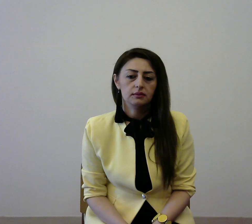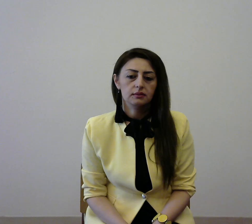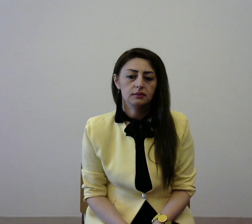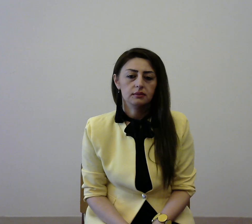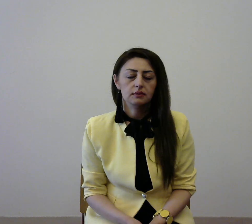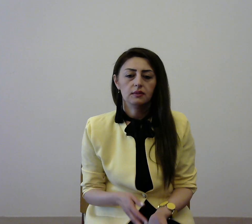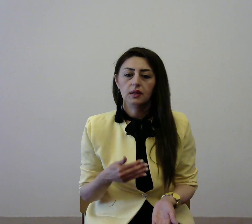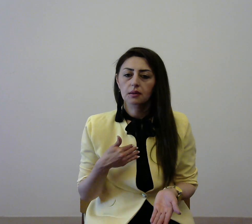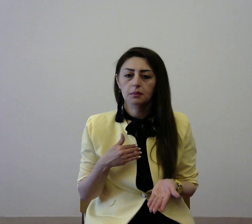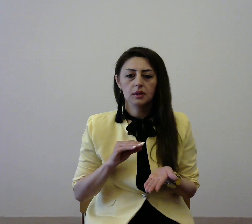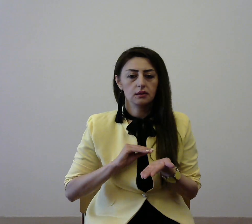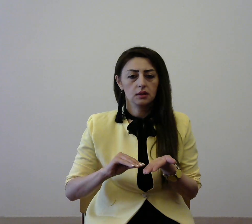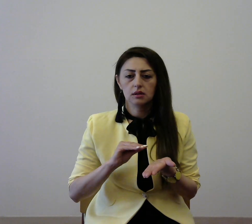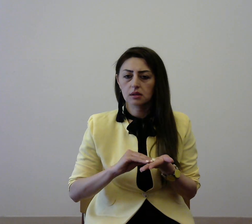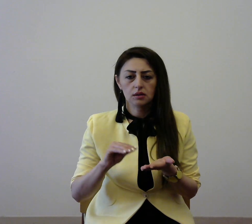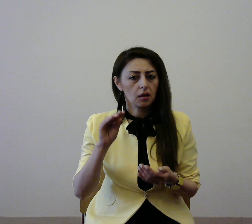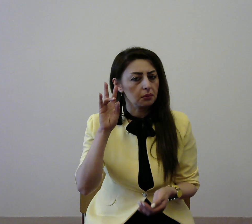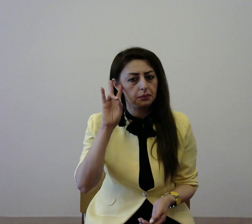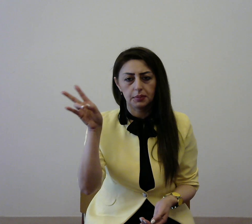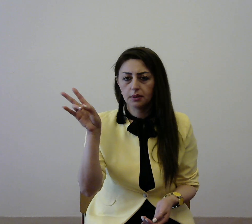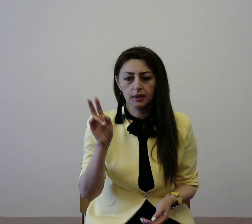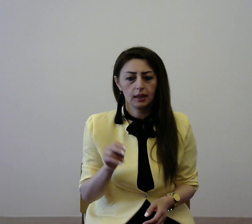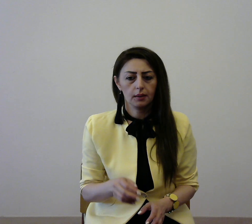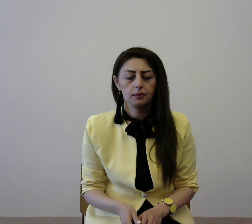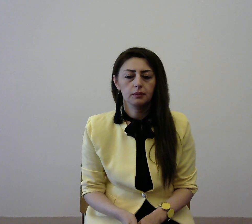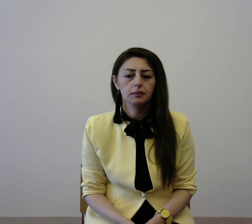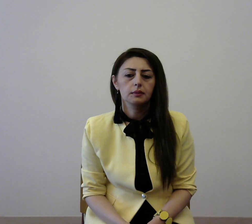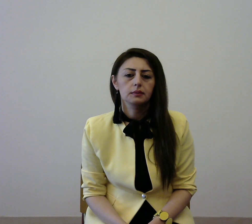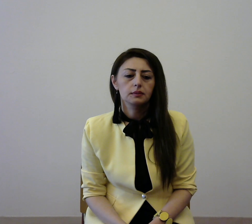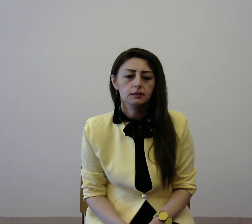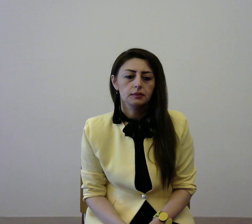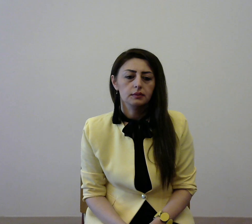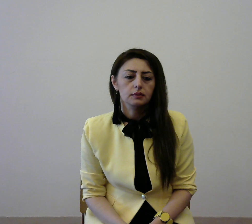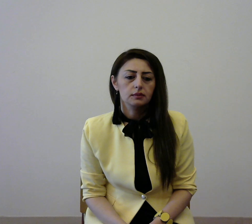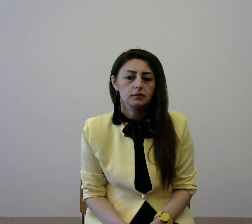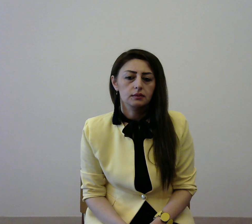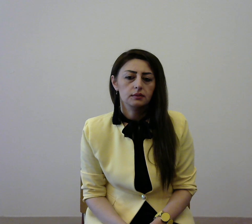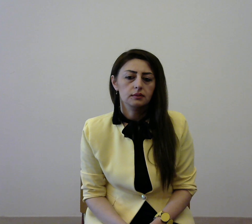Mən yaza bilmirəm